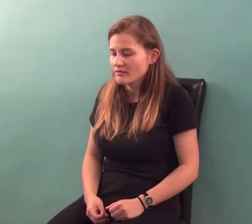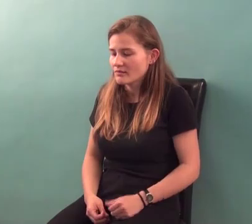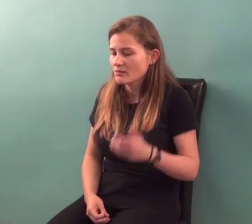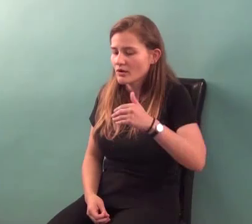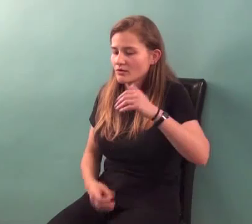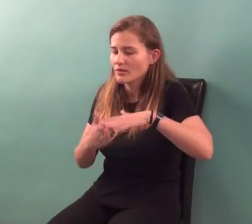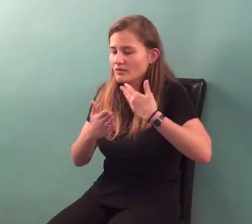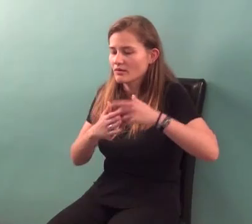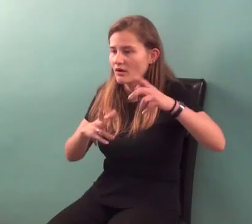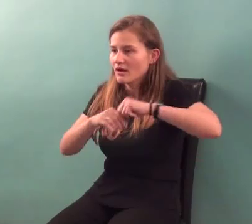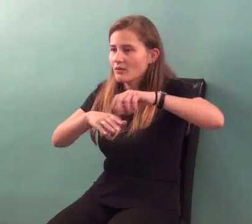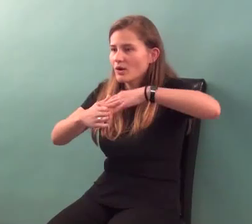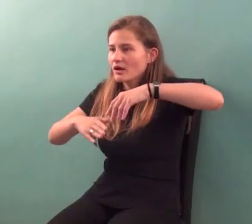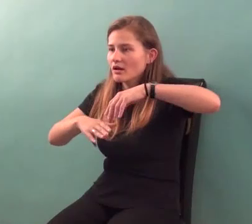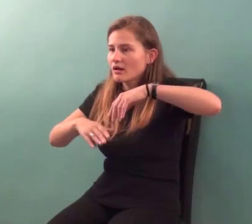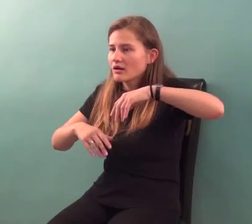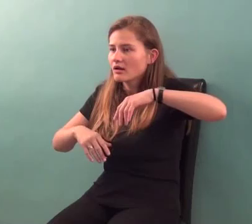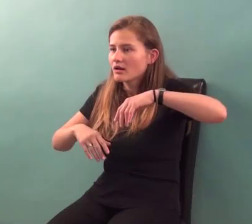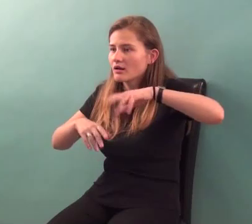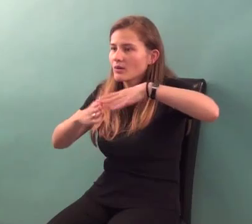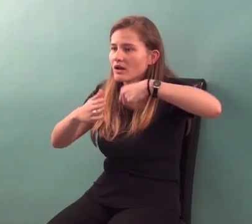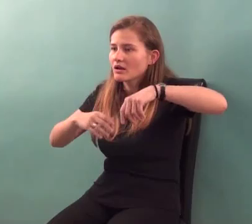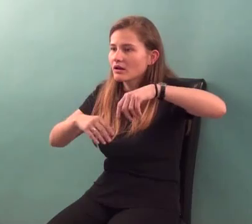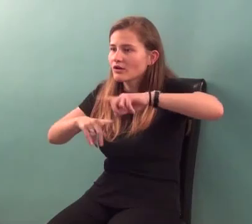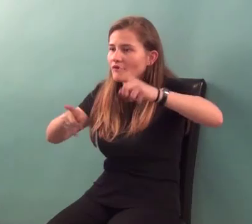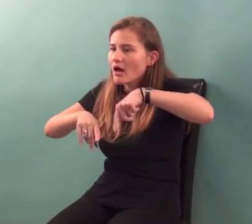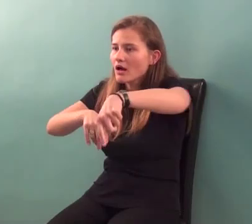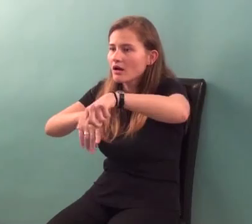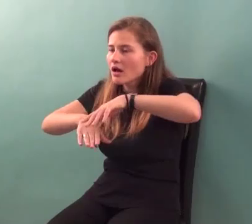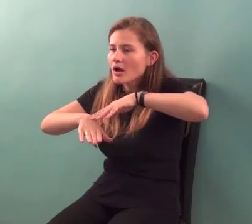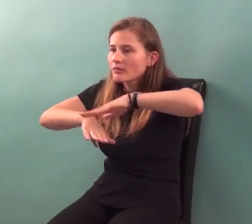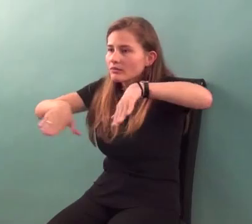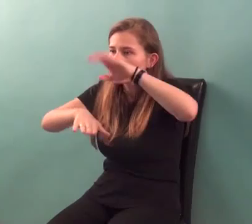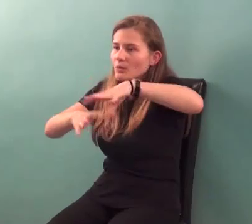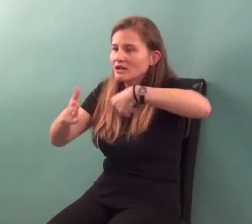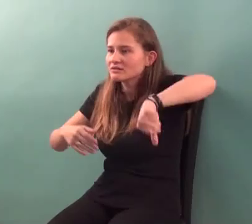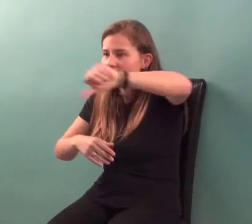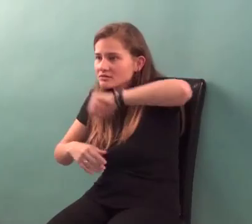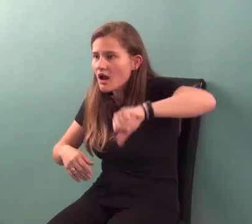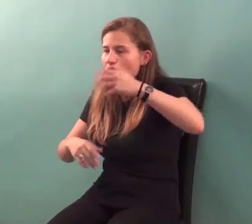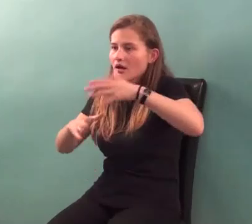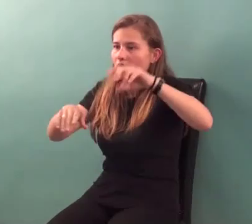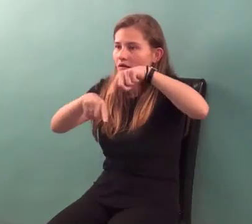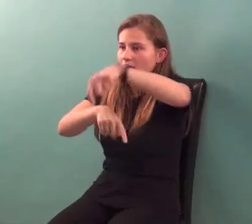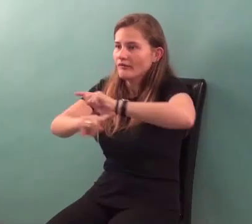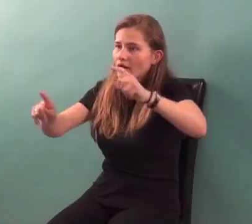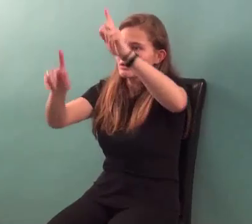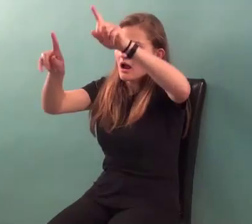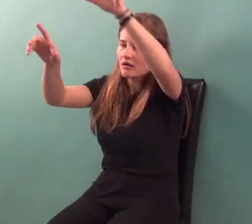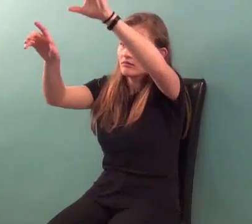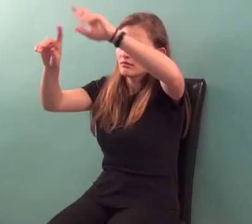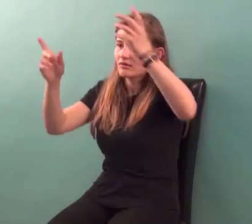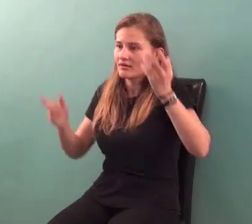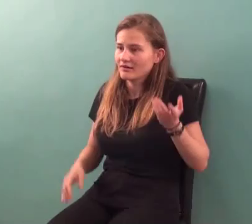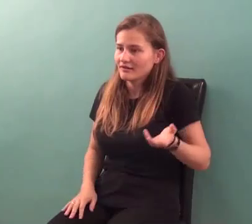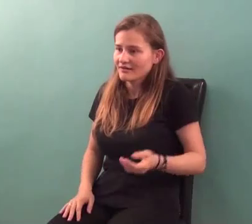Może zakaz dotyczy miejsc, w których się pływa, takich jak staw czy jezioro, to tam nie wolno koniom wchodzić